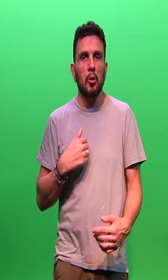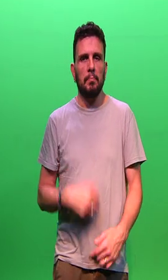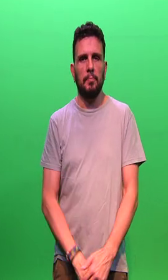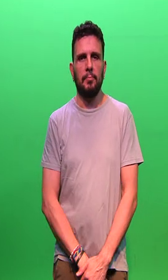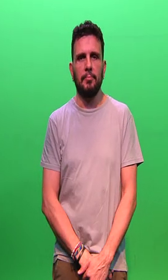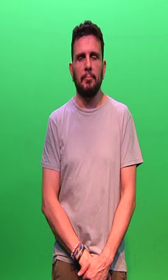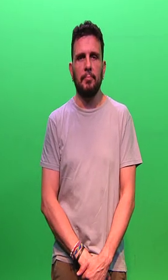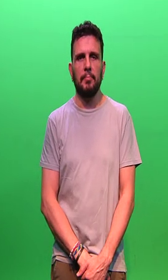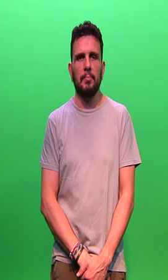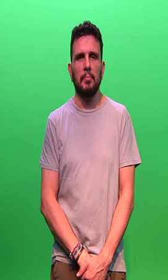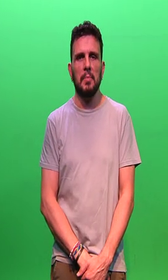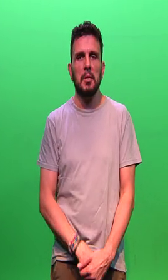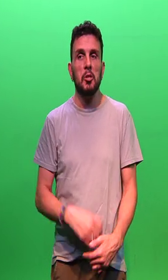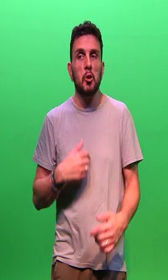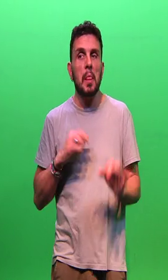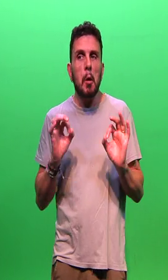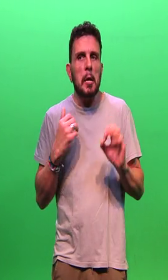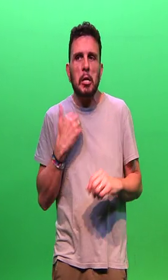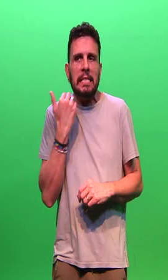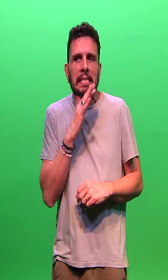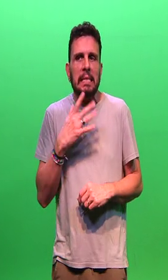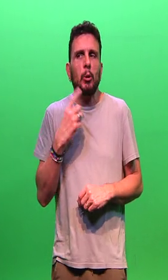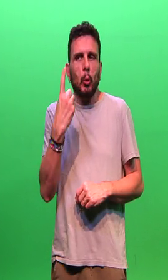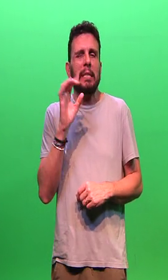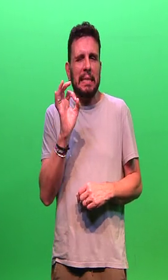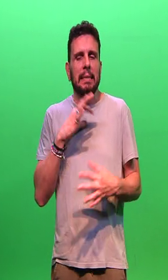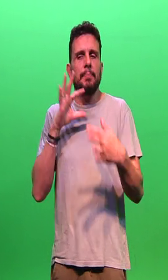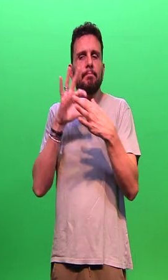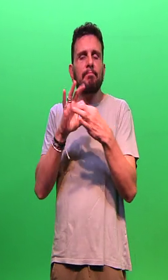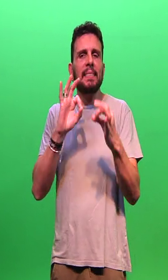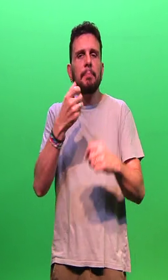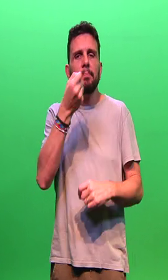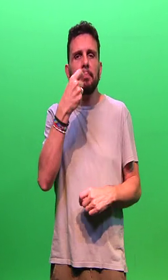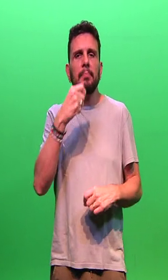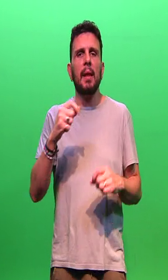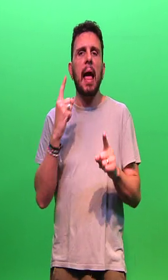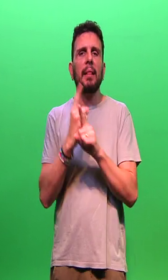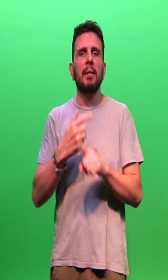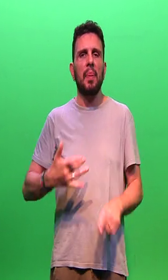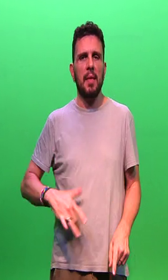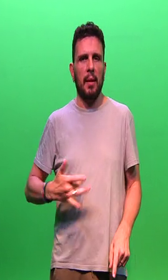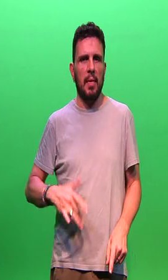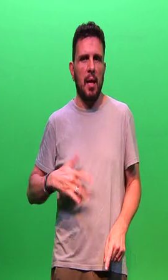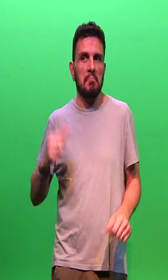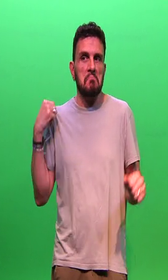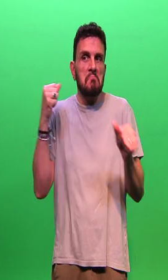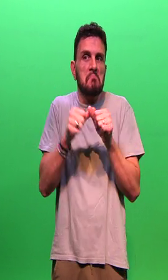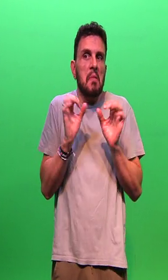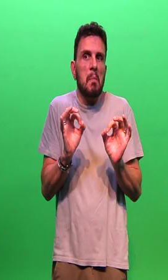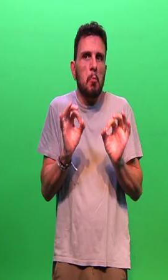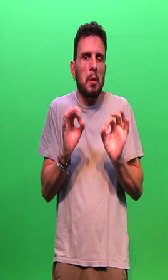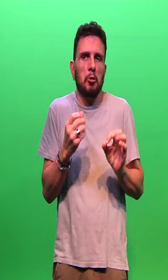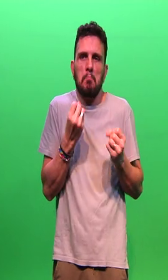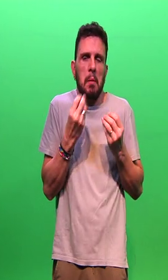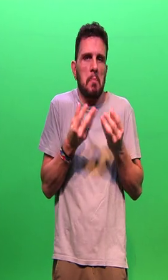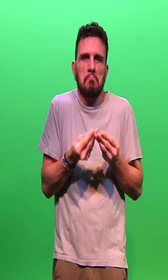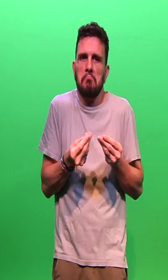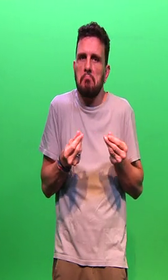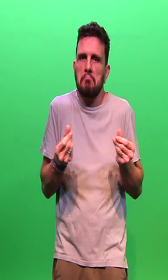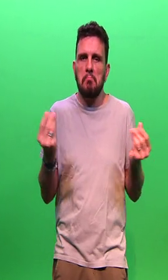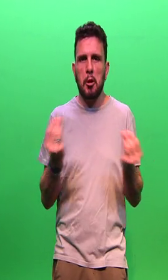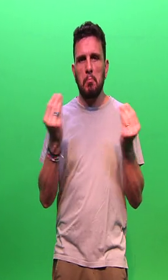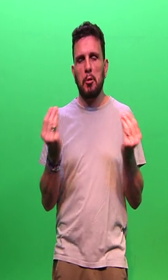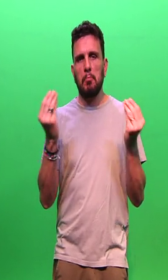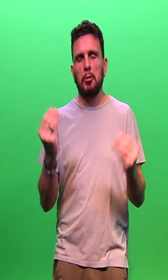Jo de moment no ho sé. Sí que hi ha una pastilla que és antidiarreica, però fins ara m'ha anat millor i ja m'ha desaparegut, estic millor.